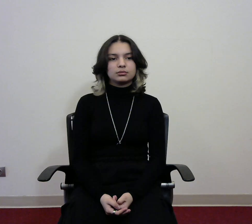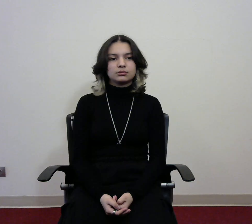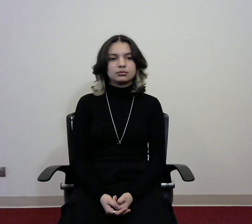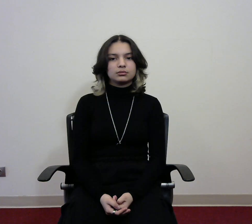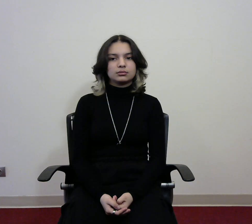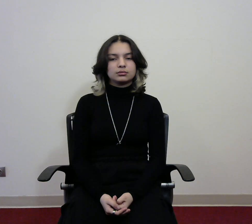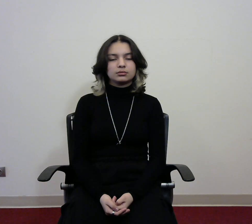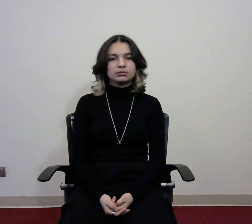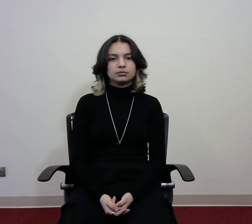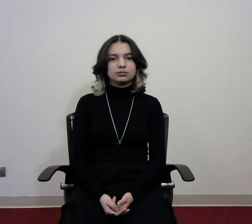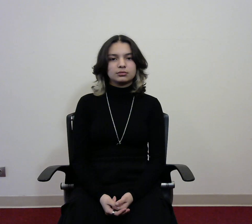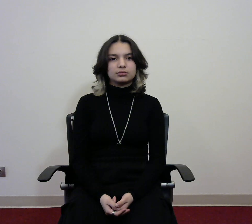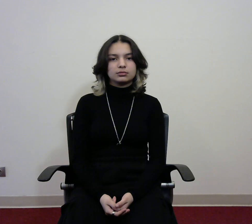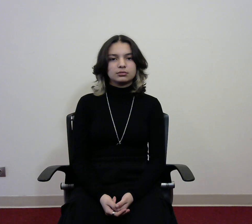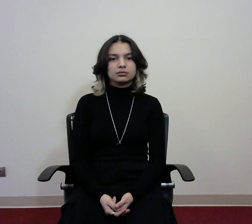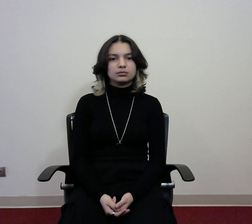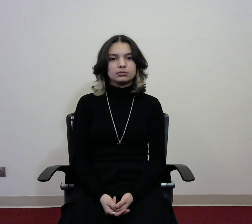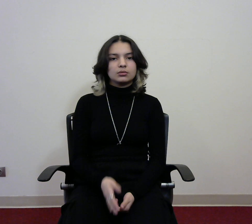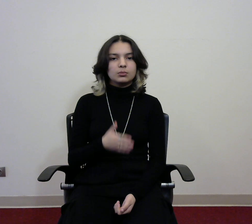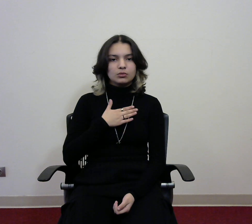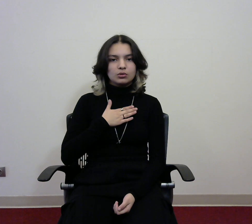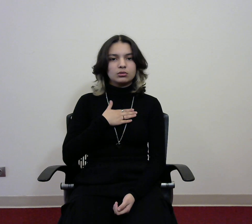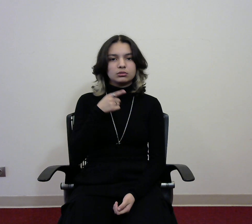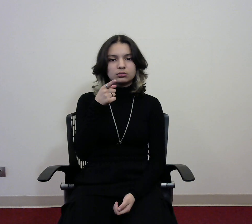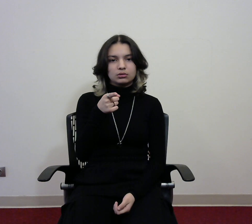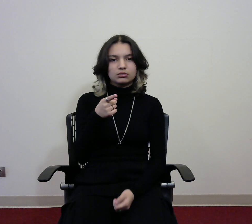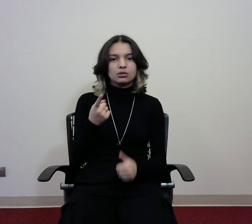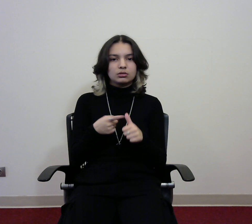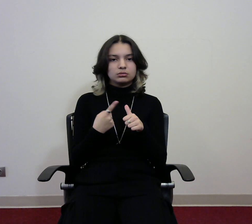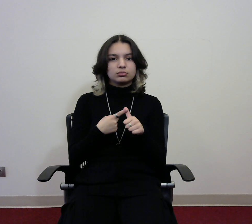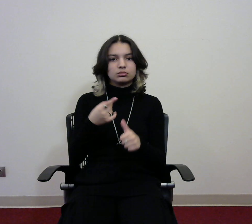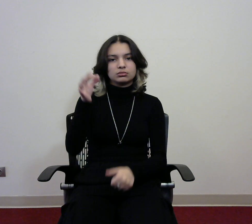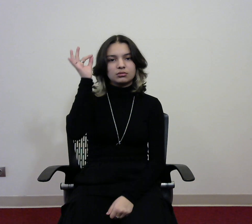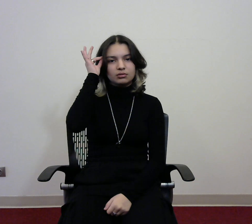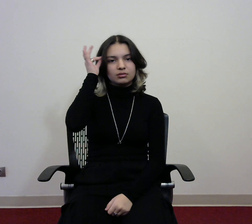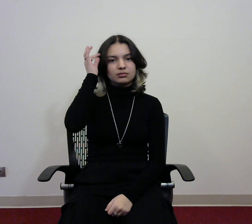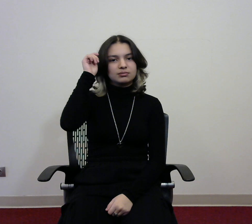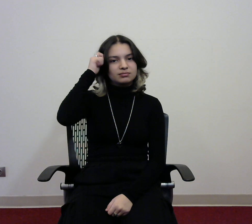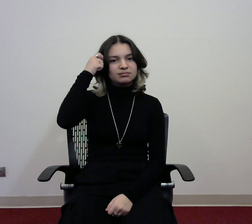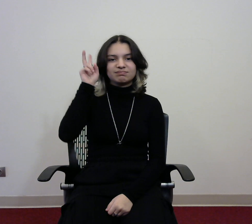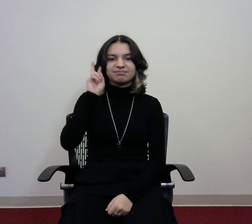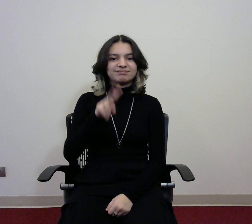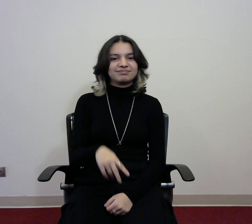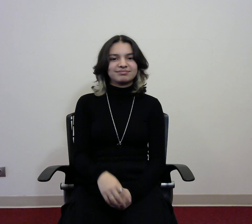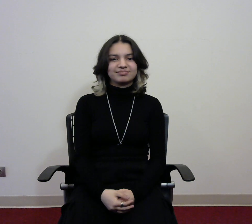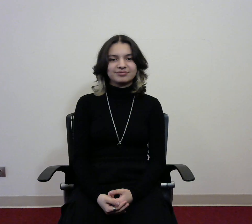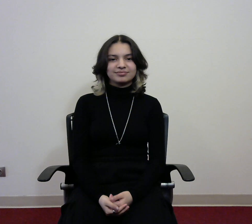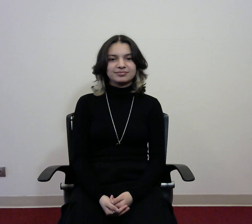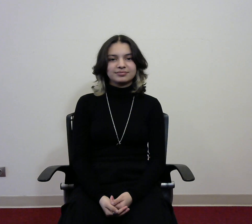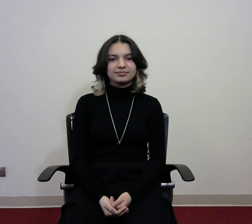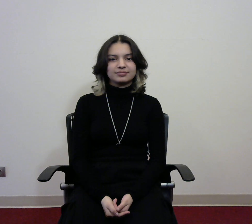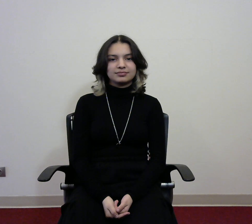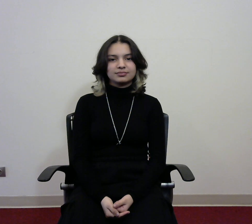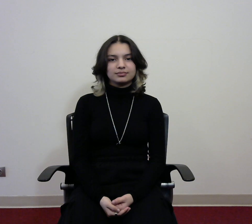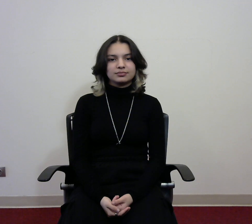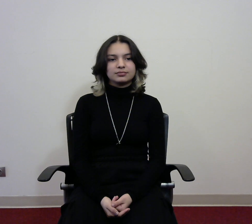Mən sənin adını yadımda saxlaya bilmirəm